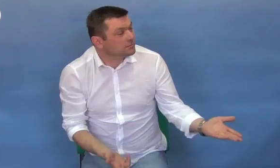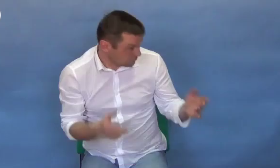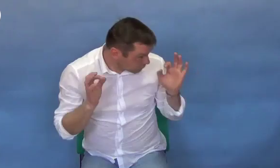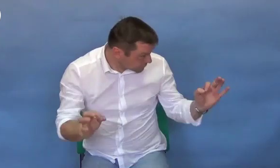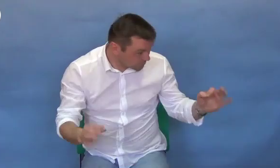Dobrze?